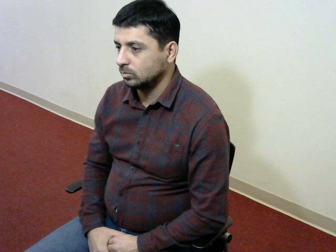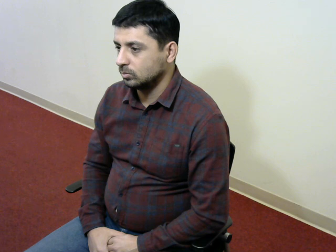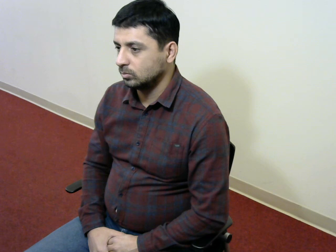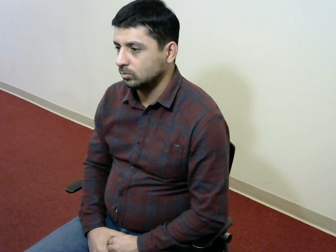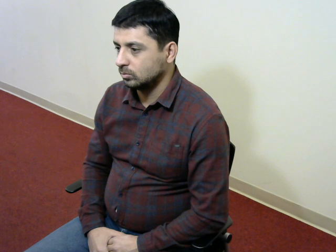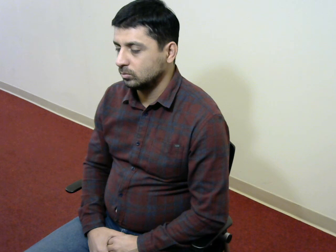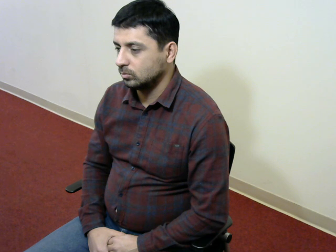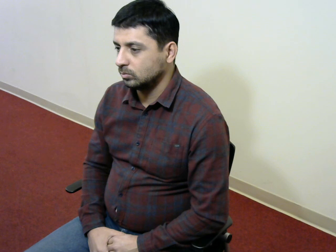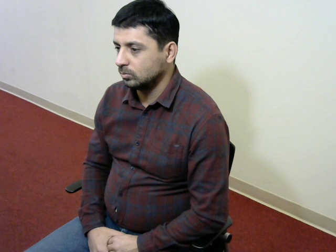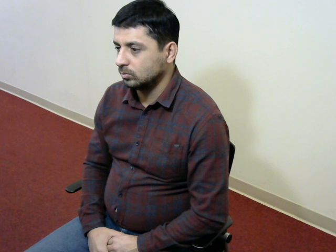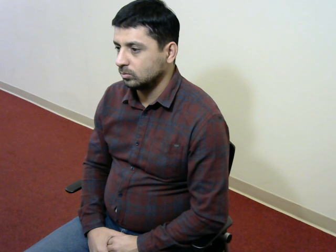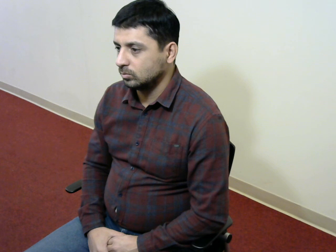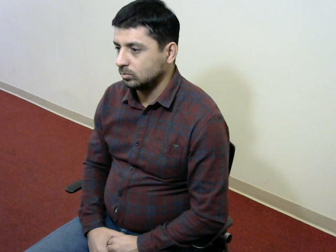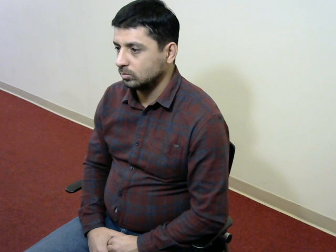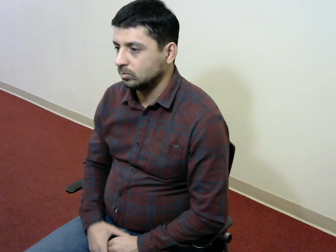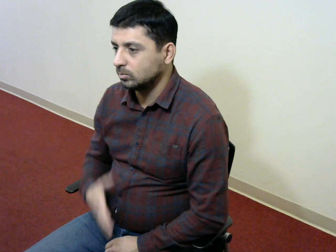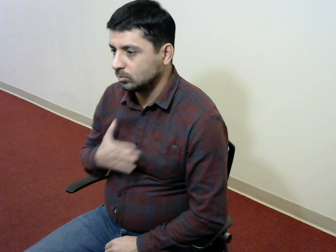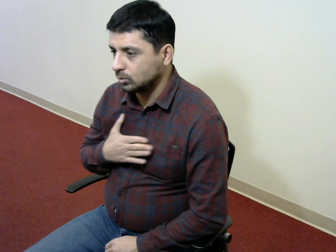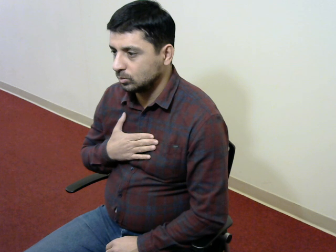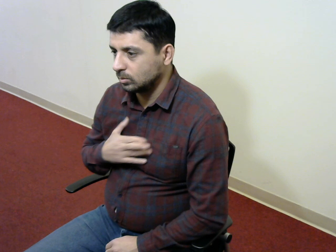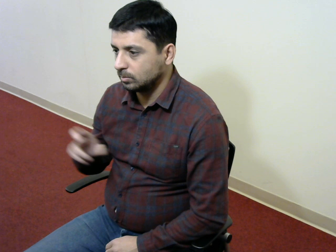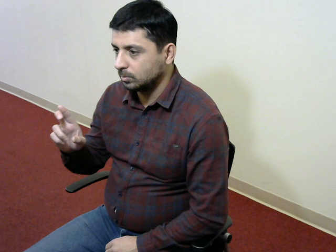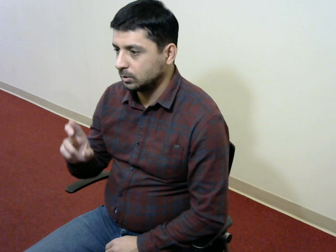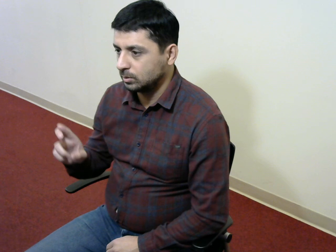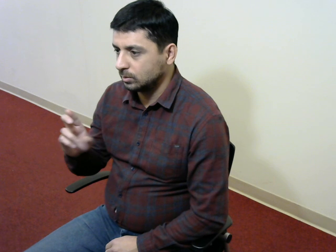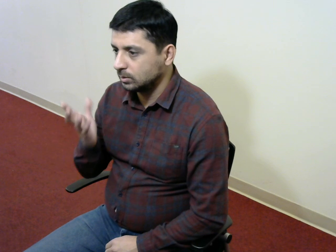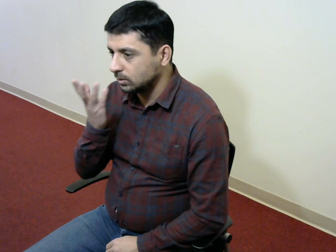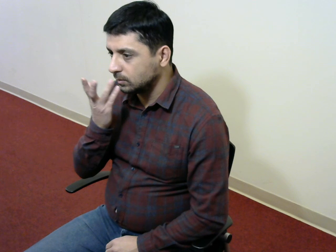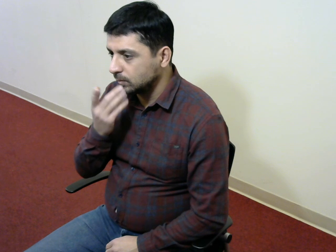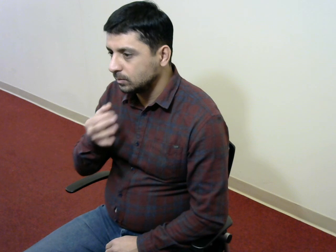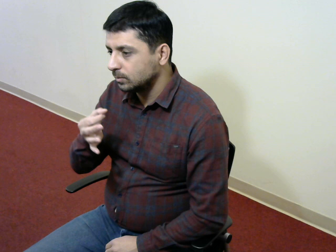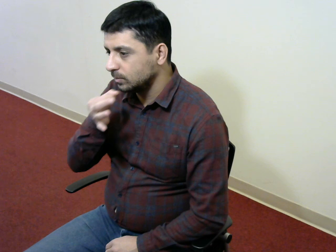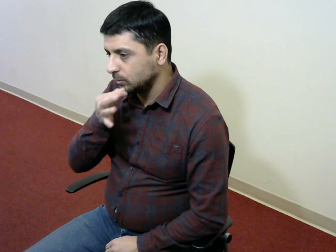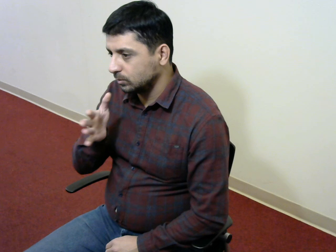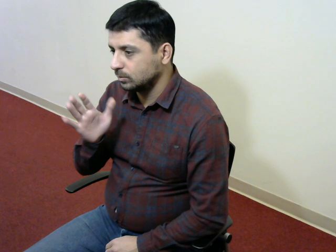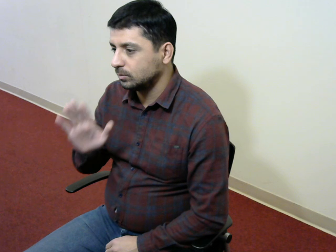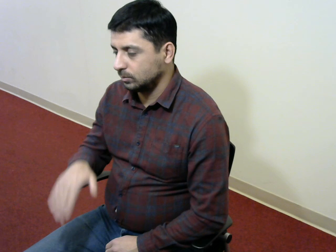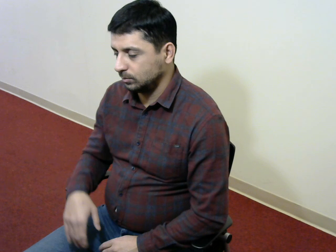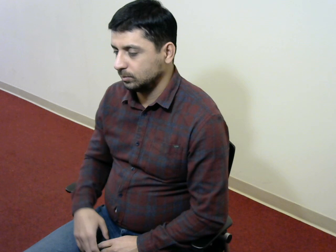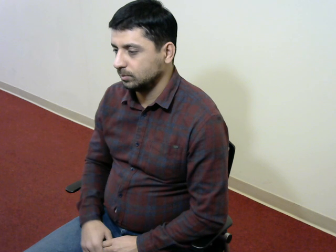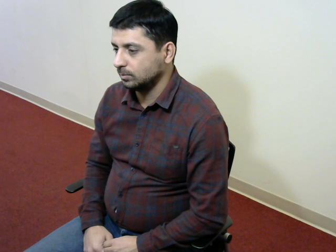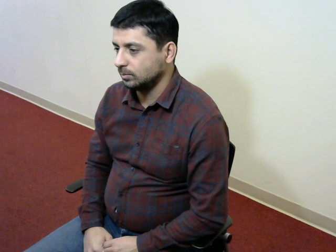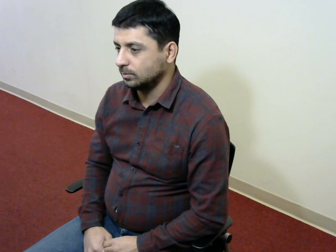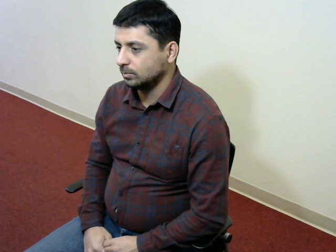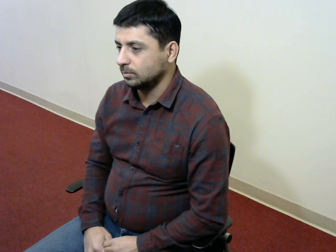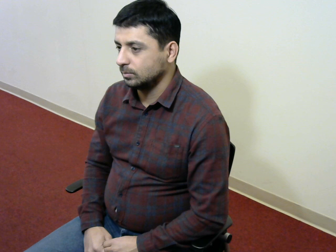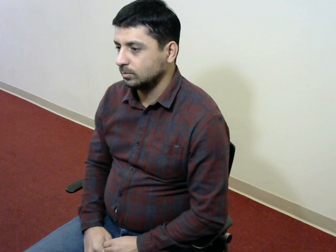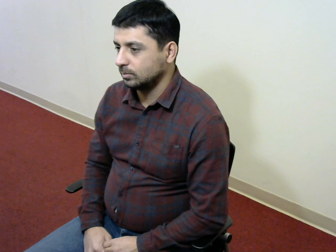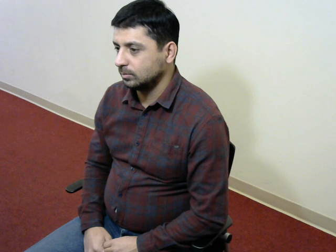Mənim bənövşəyi rəngdən xoşum gəlir